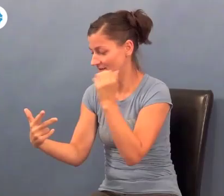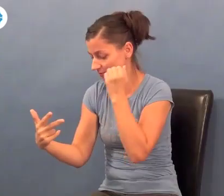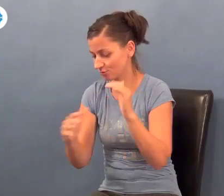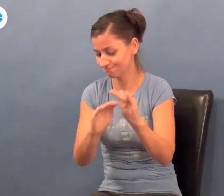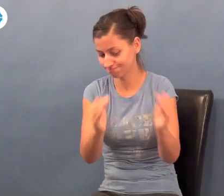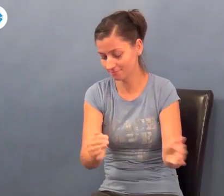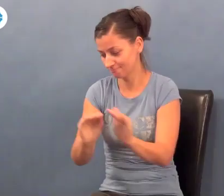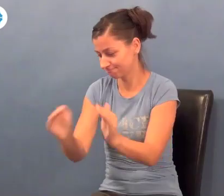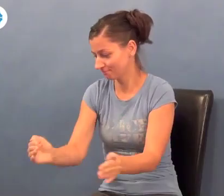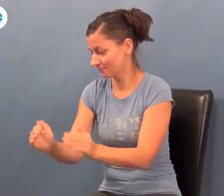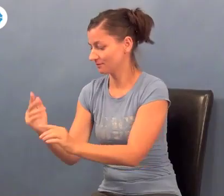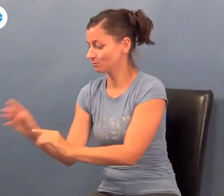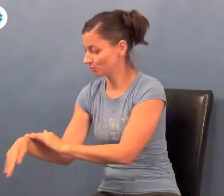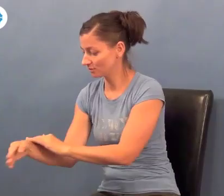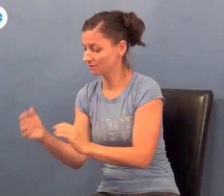W pierwszy i drugim jest pełno, trzeci jest pusty.